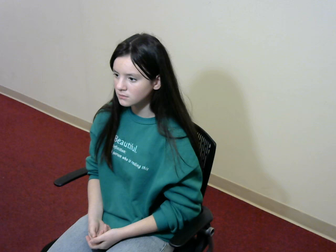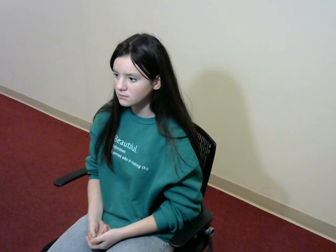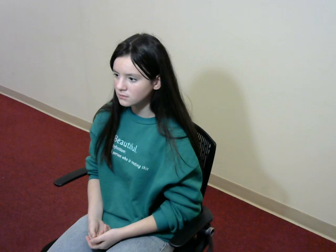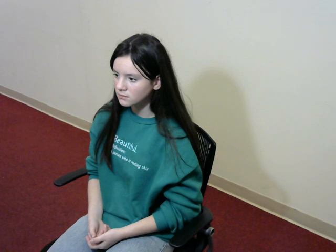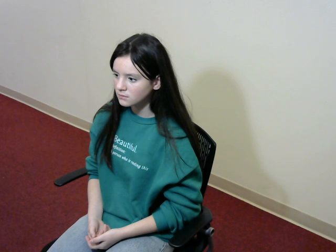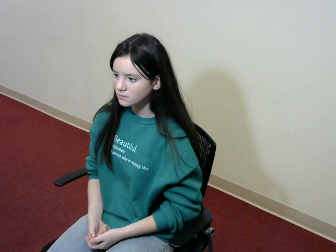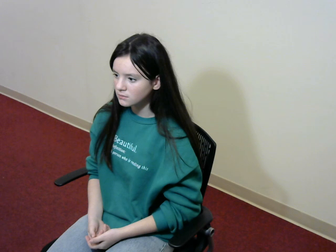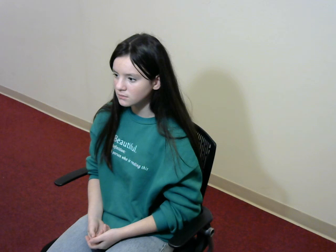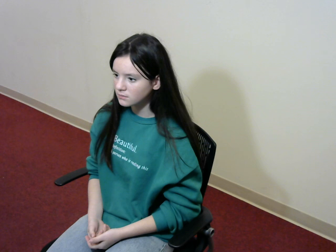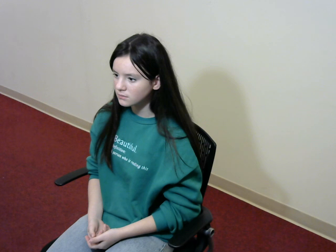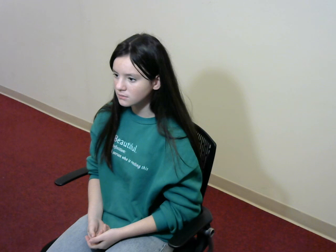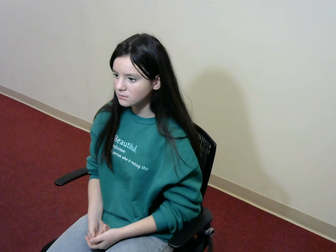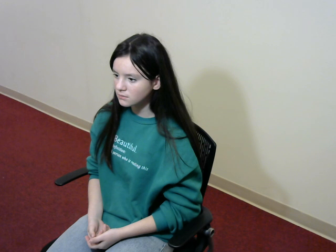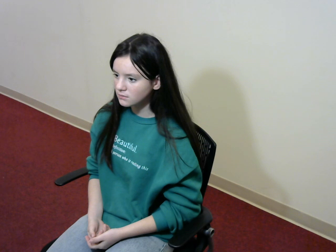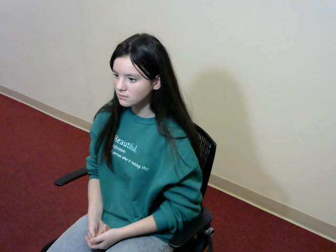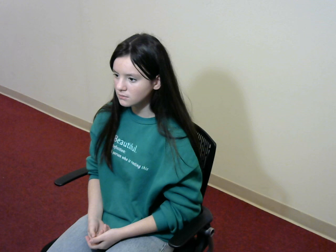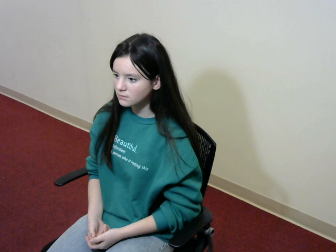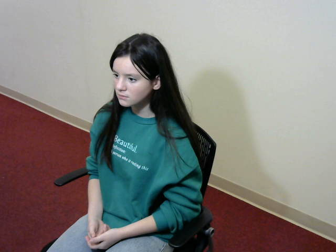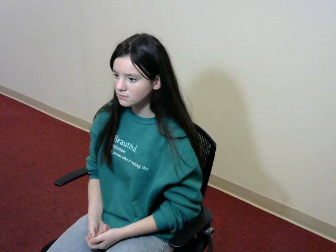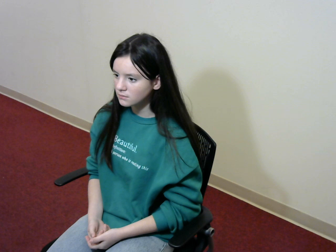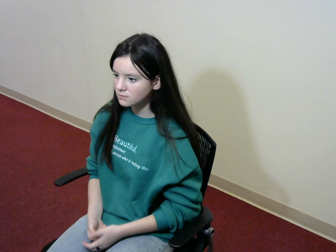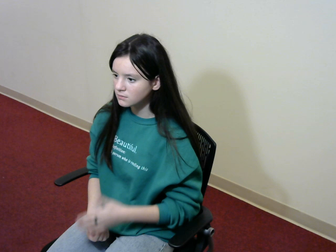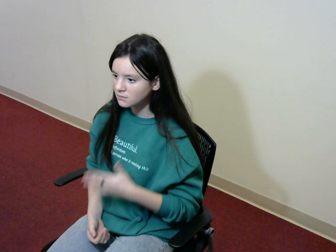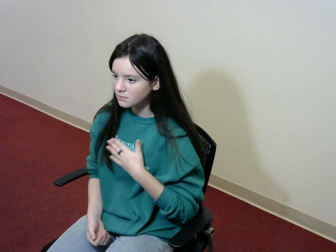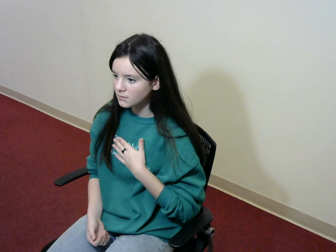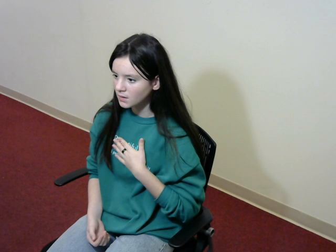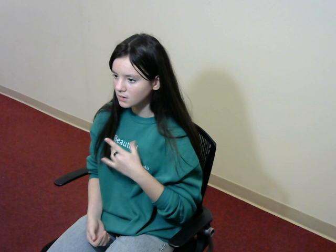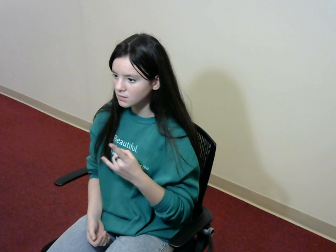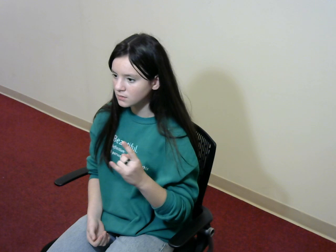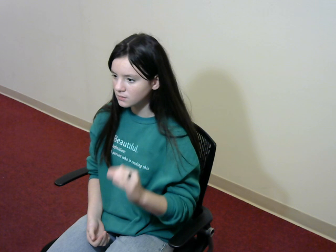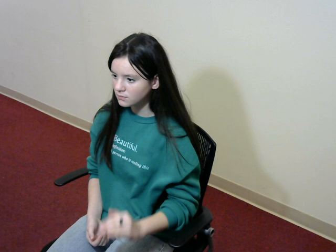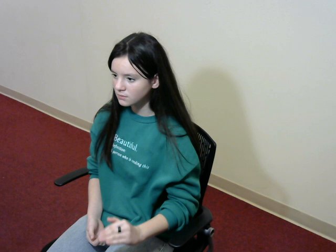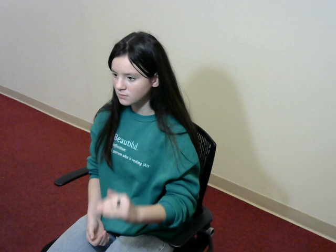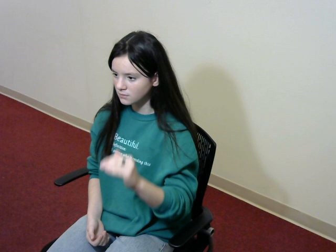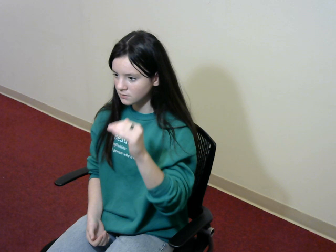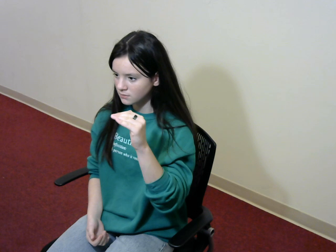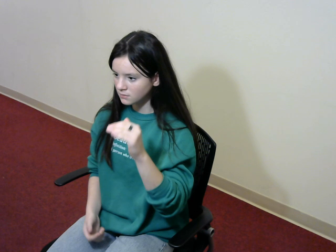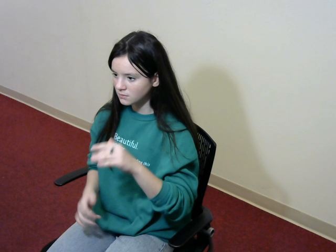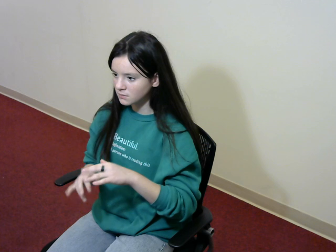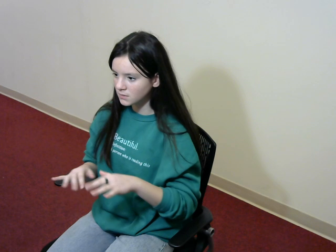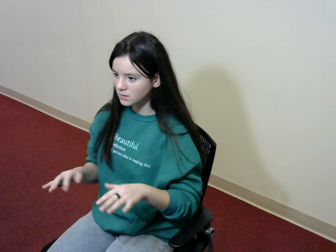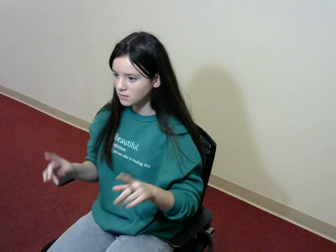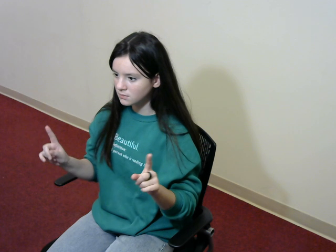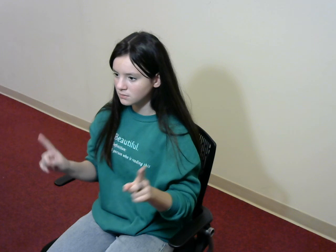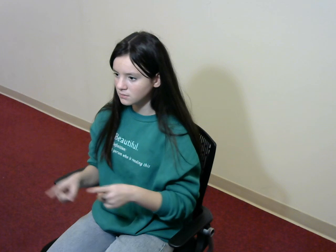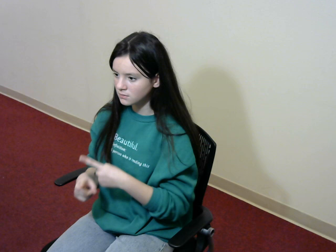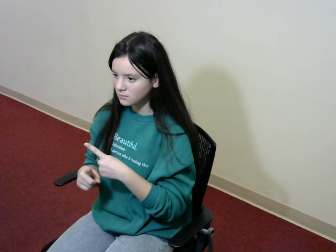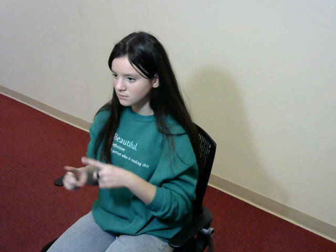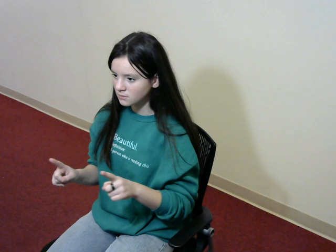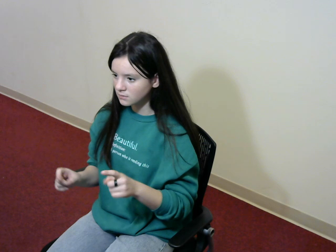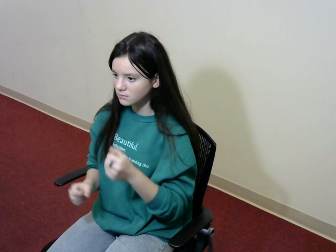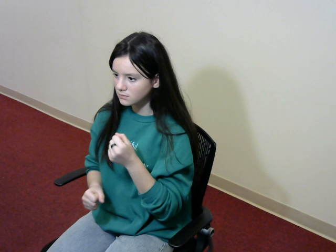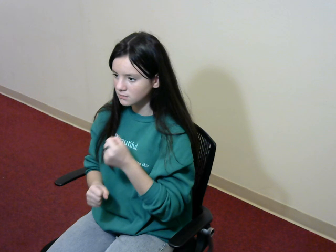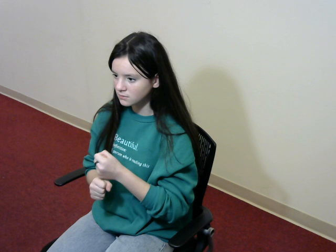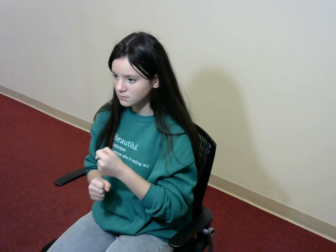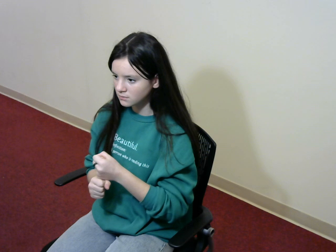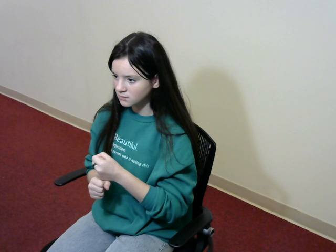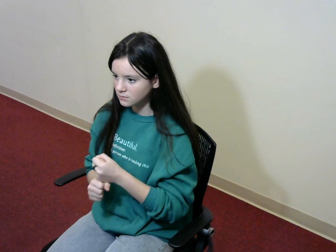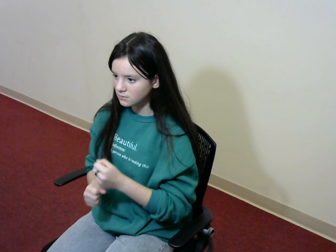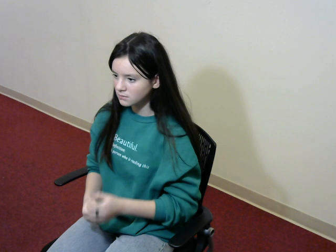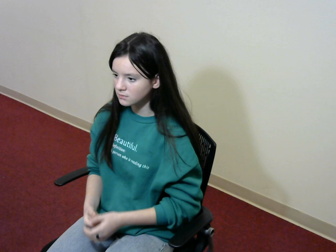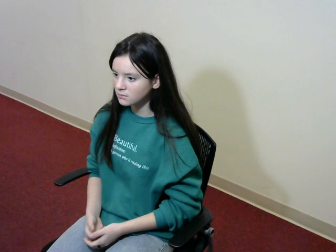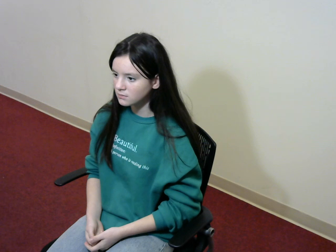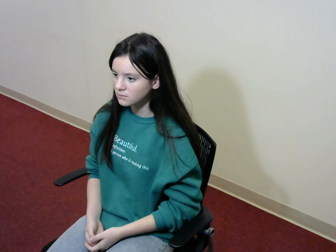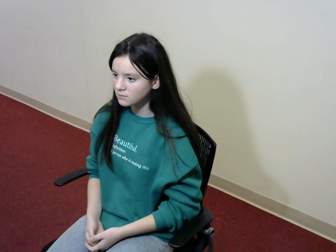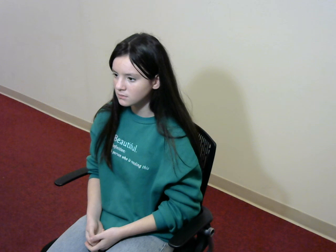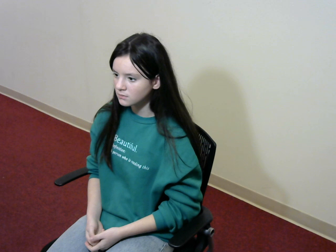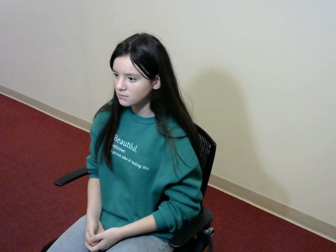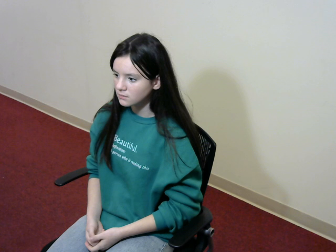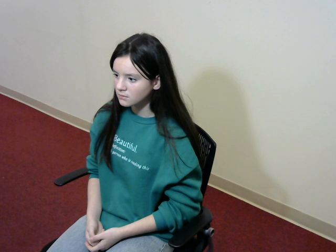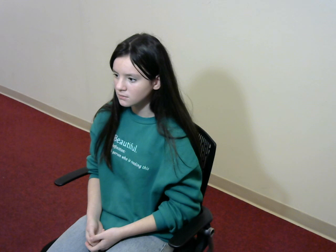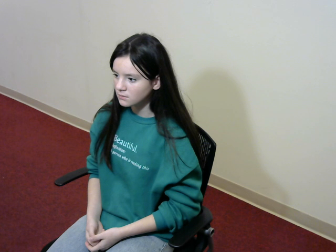Mən uşaq vaxtından pianoda ifa edirəm